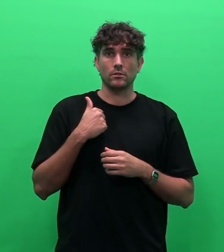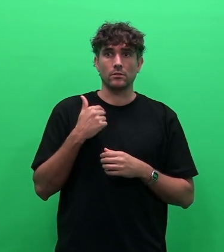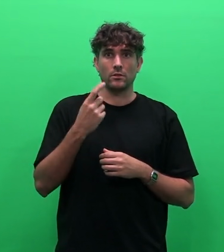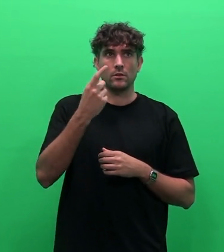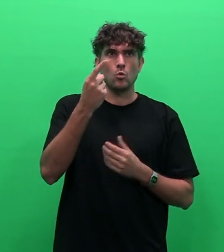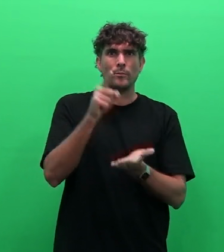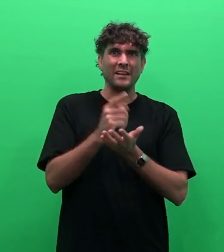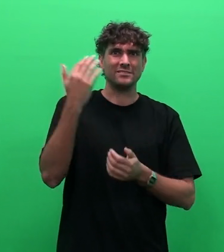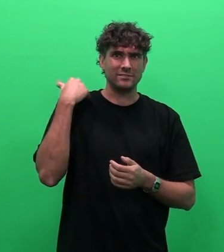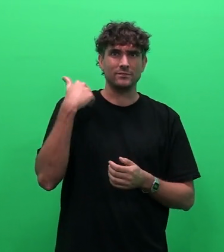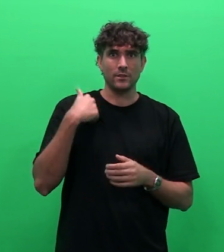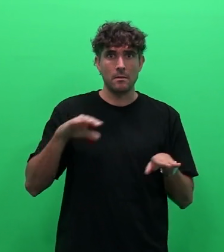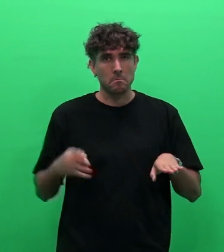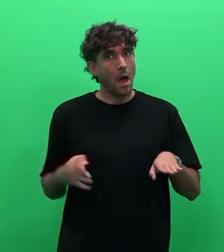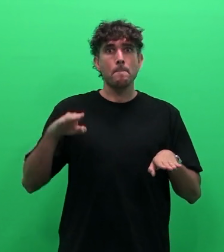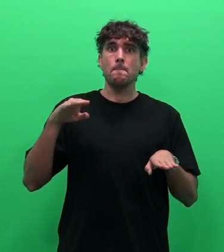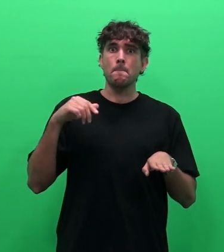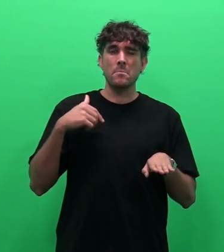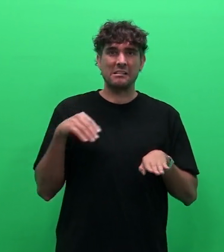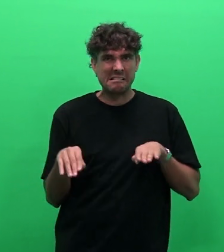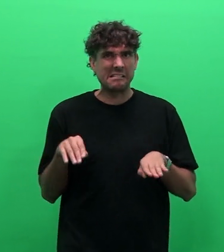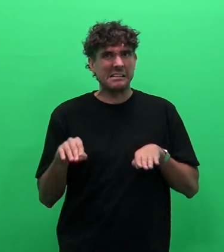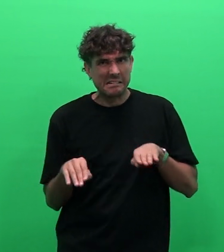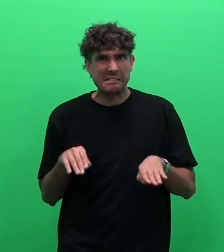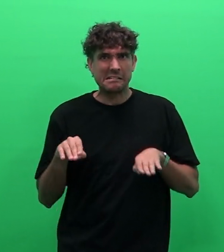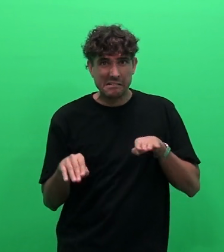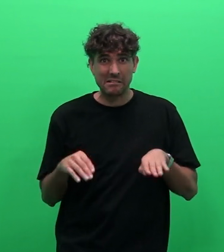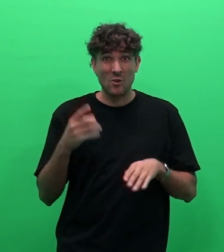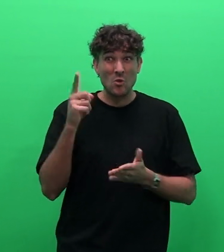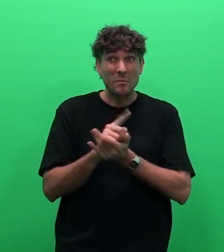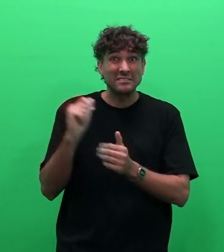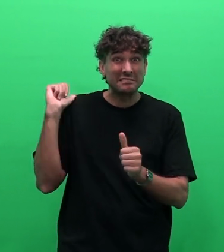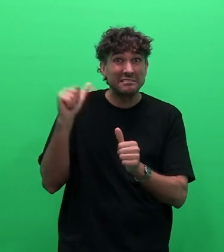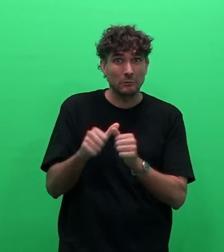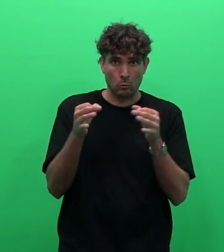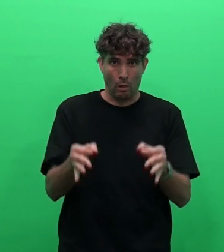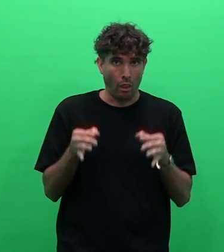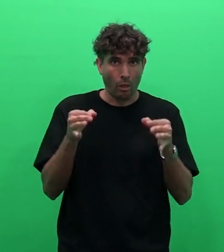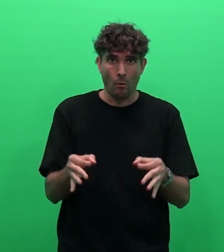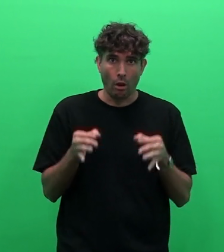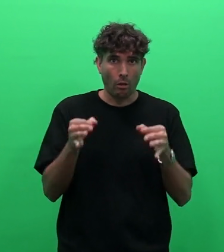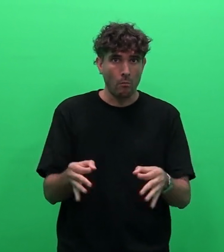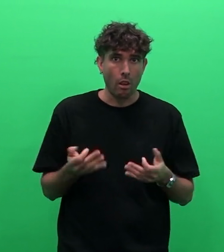Fa un mes em vaig torçar el peu i des d'aleshores vaig coix.